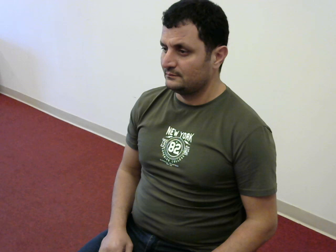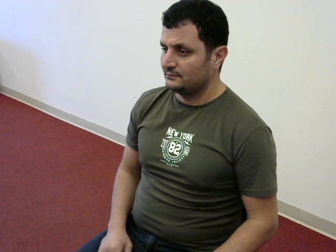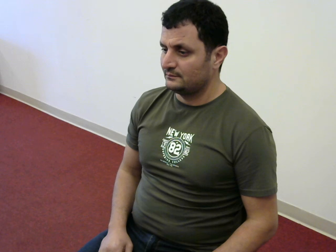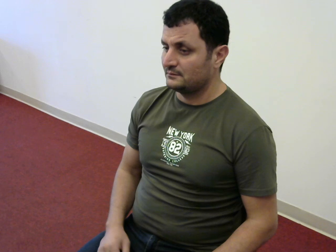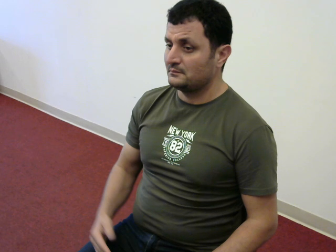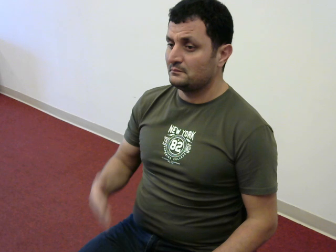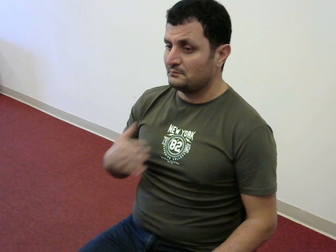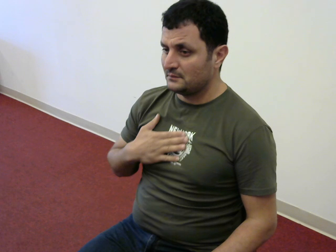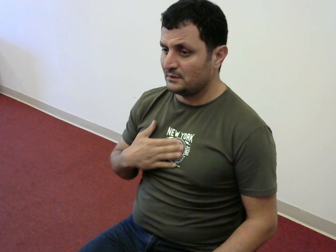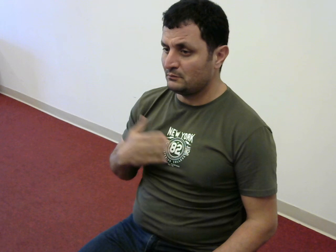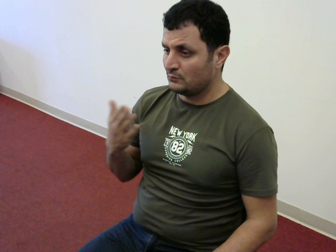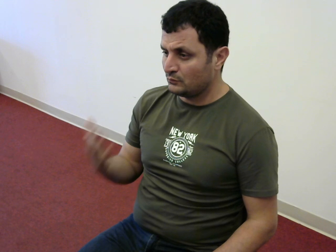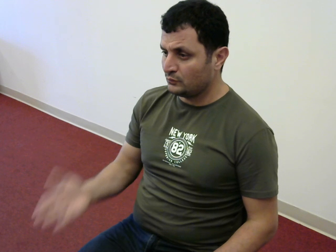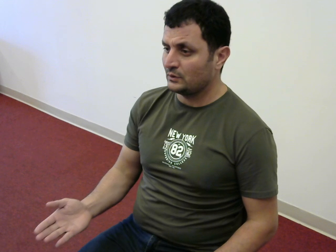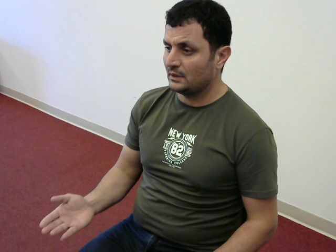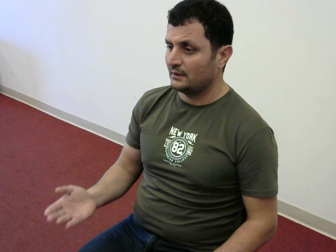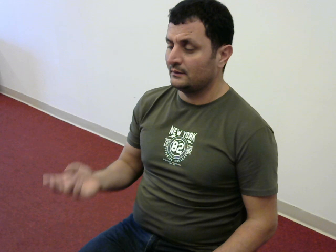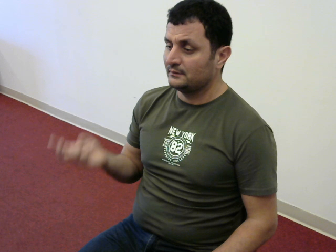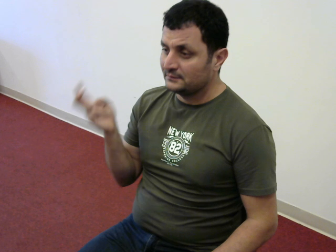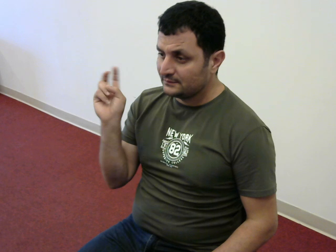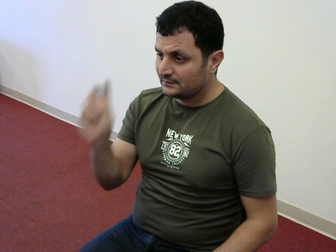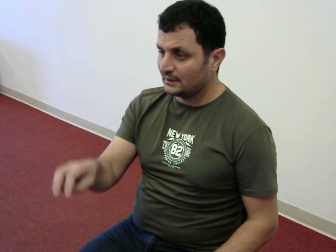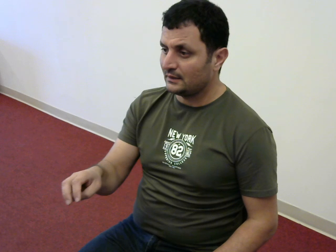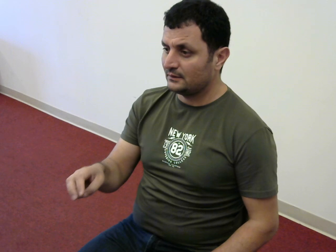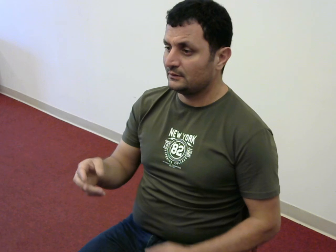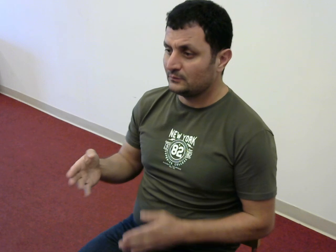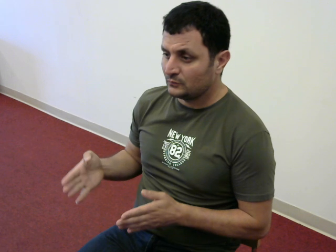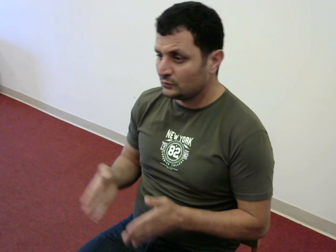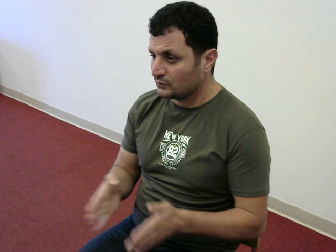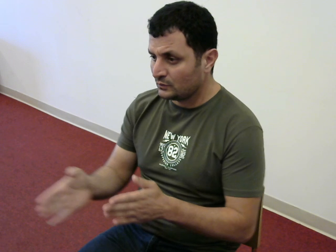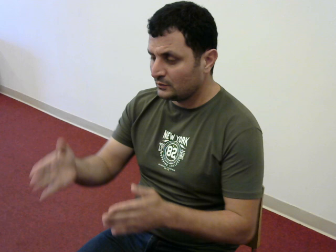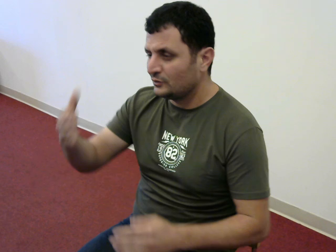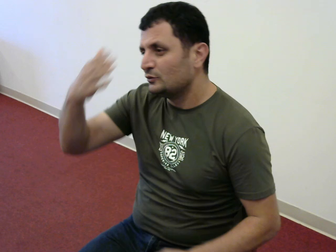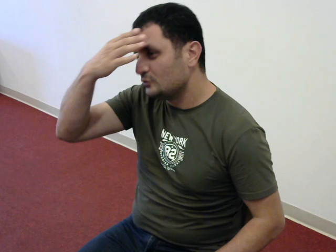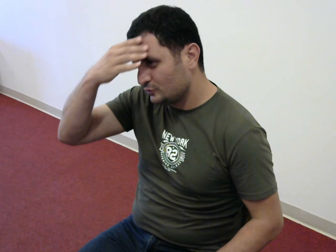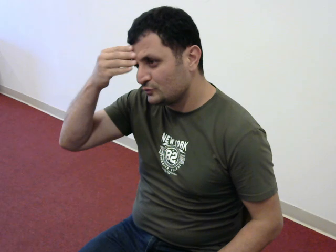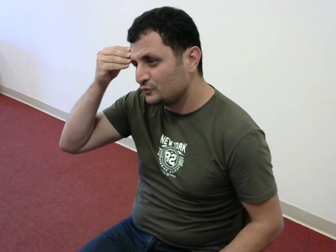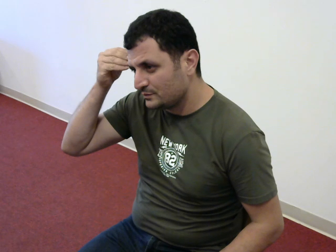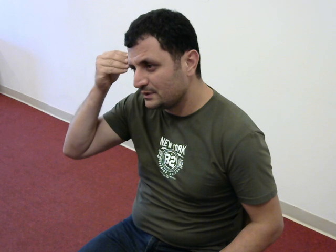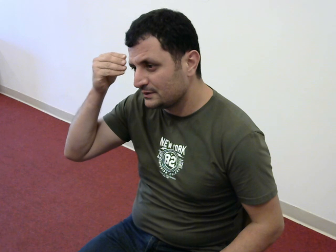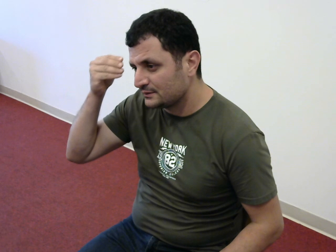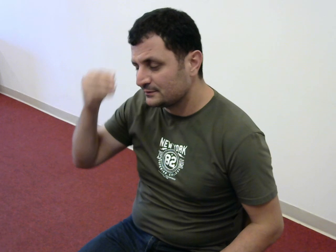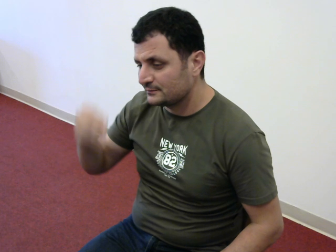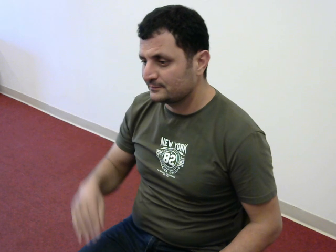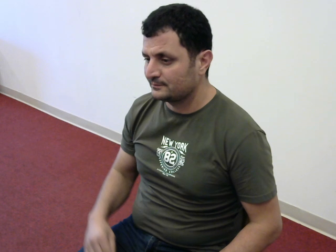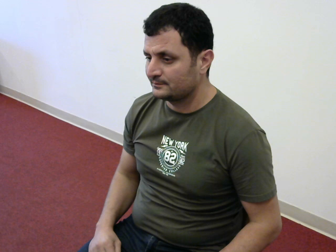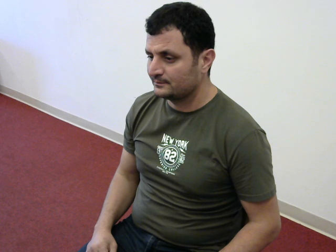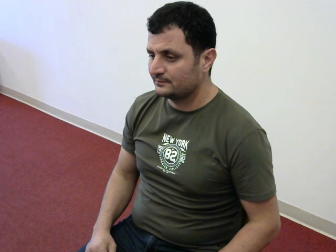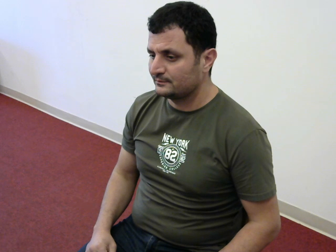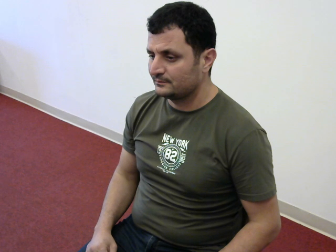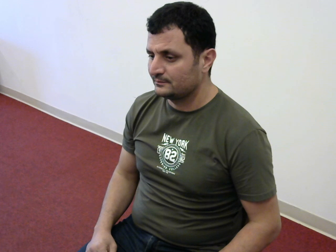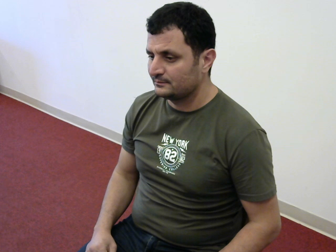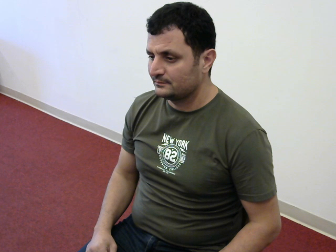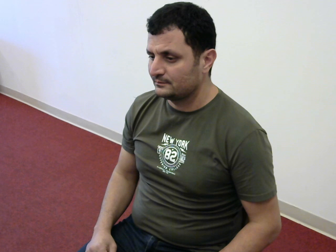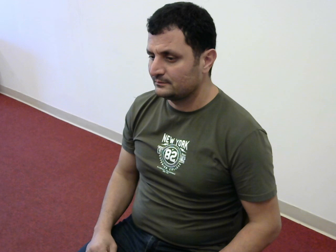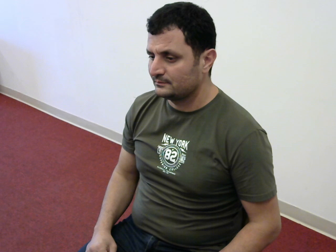Mən bura gələn yolu unutmuşam